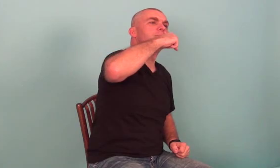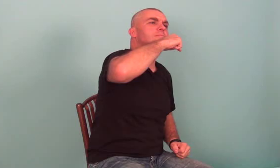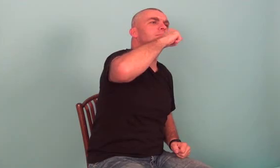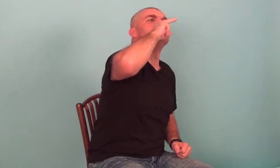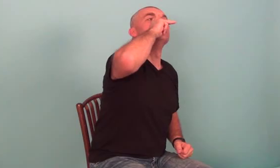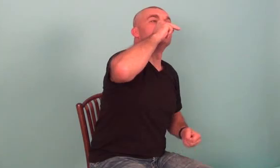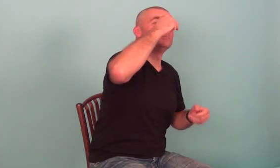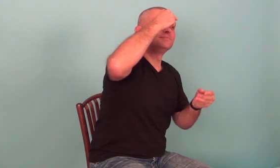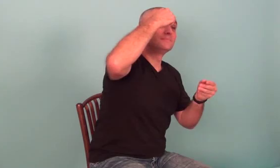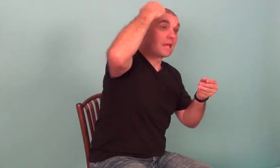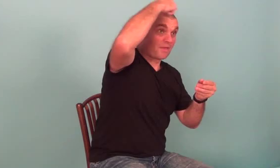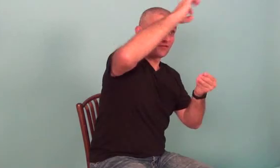Wołają do chłopca, że znaleźli jego kapelusz.